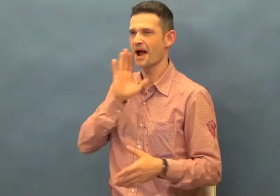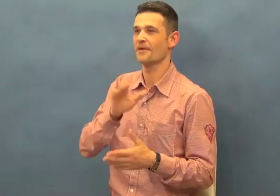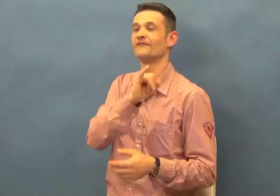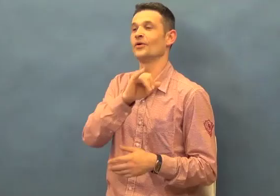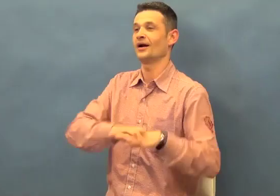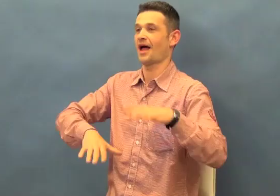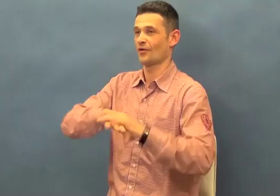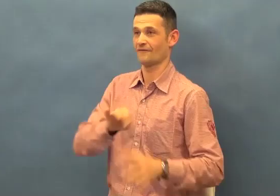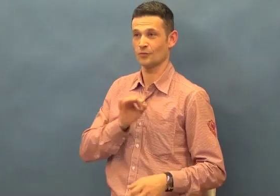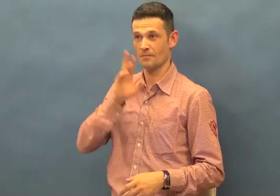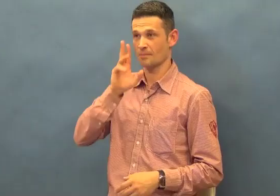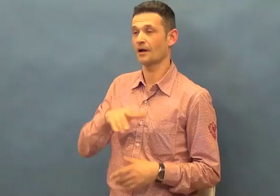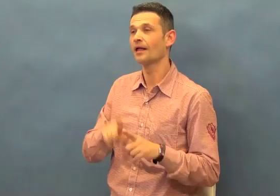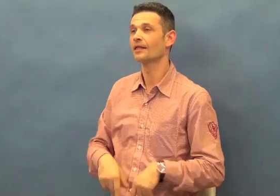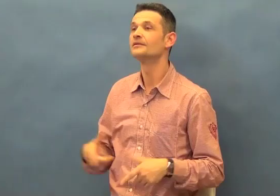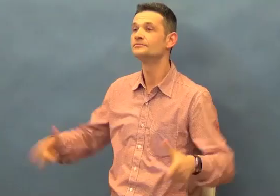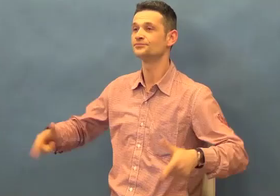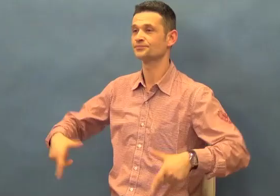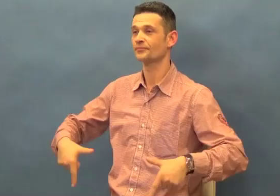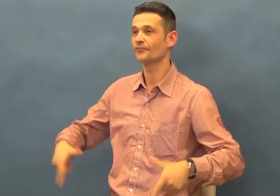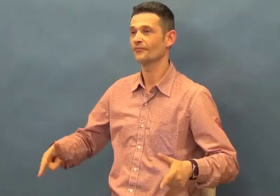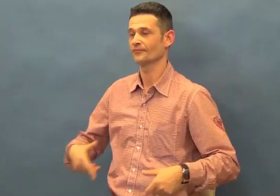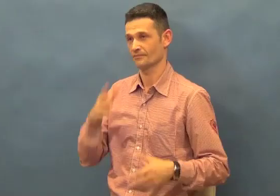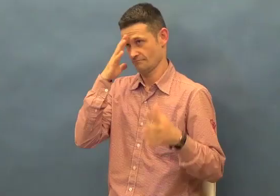Jego mama, tak samo jak moja, migała "seks".